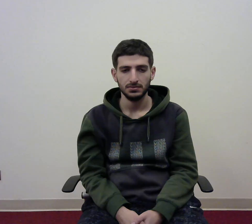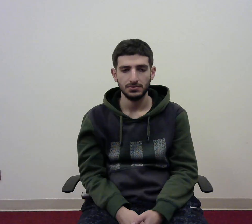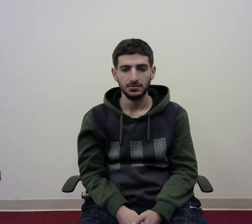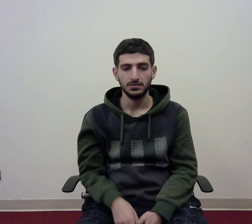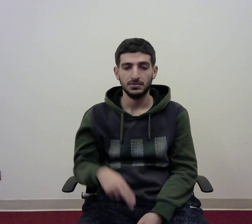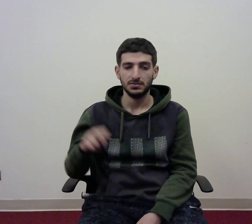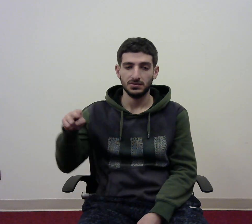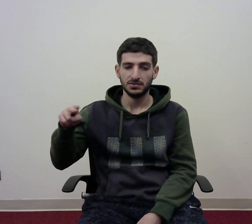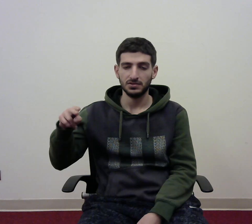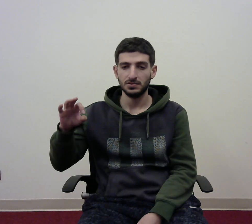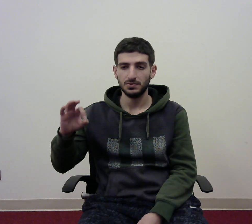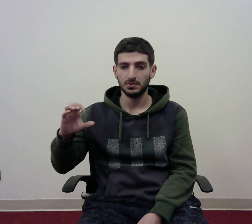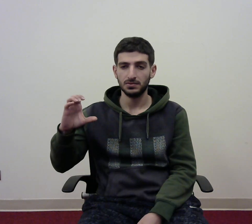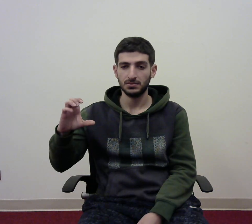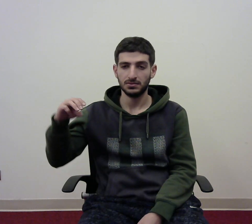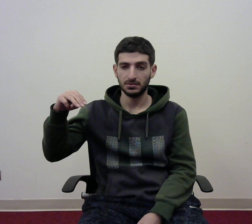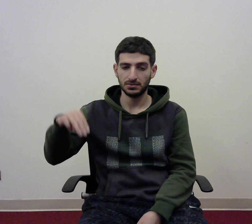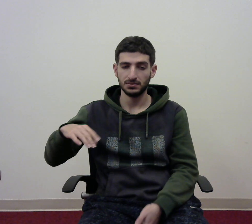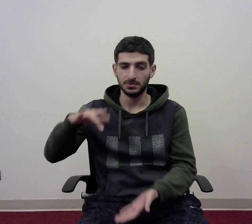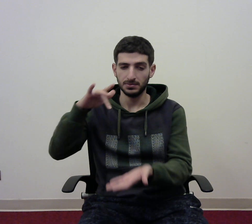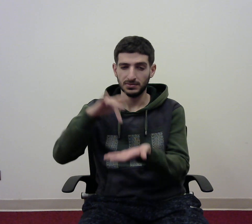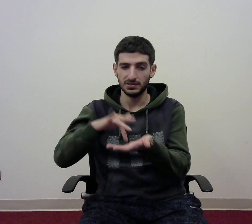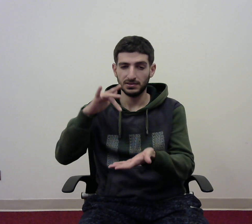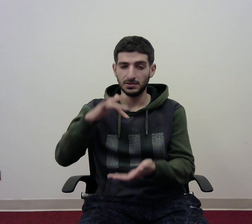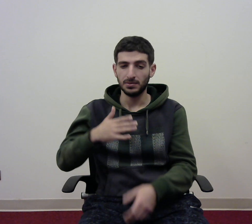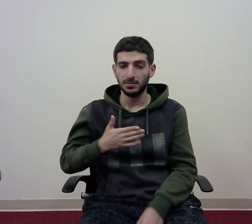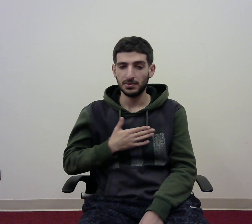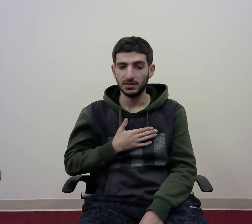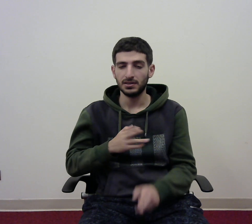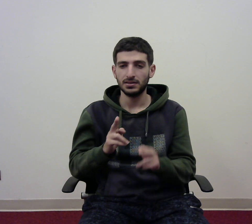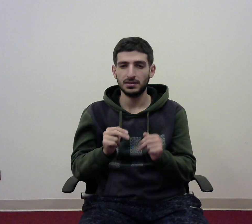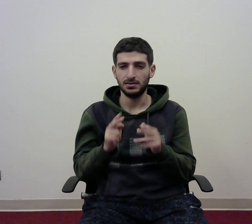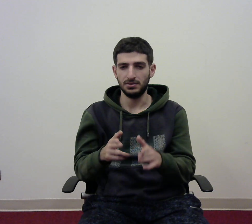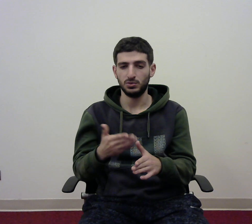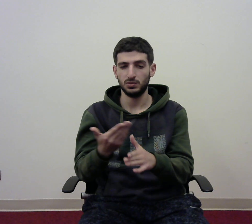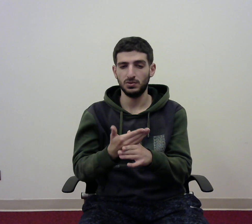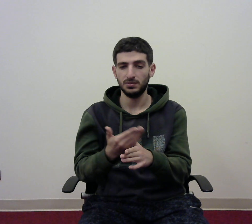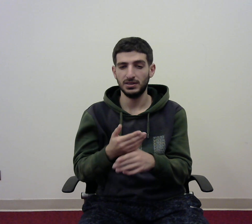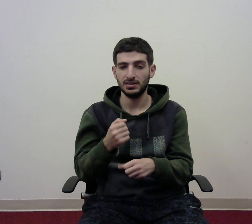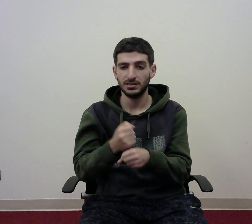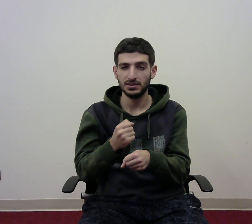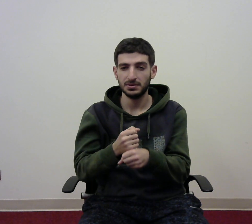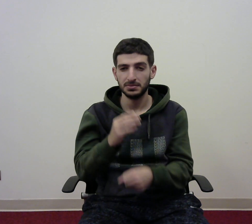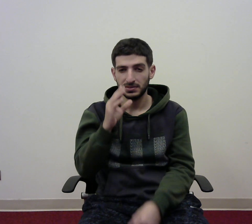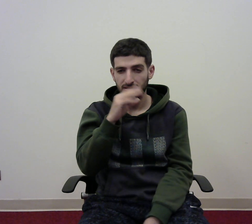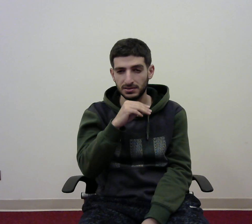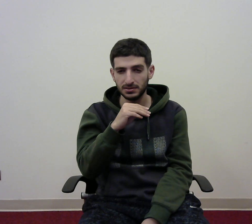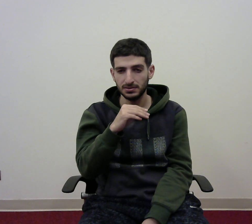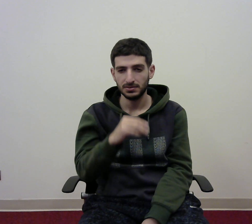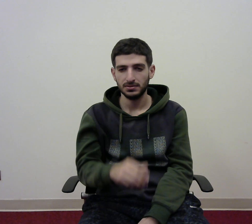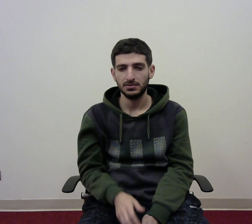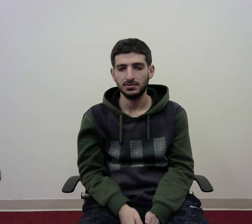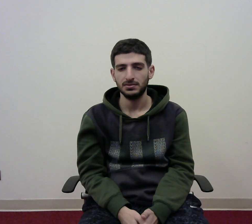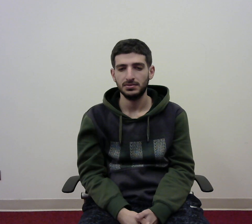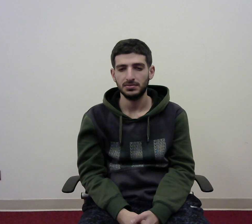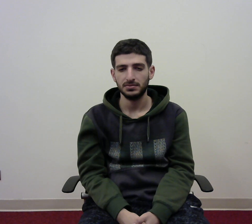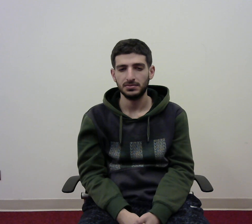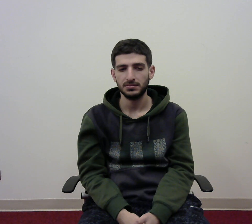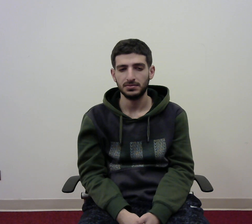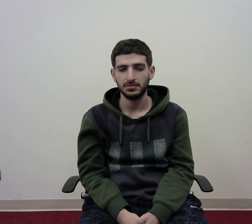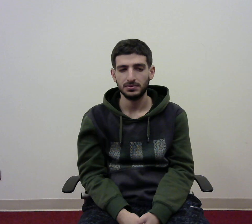DOST Mərkəzləri mənə necə kömək edə bilər?